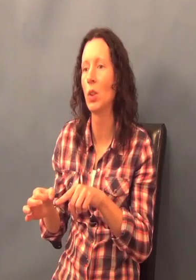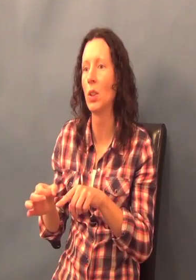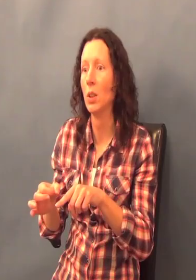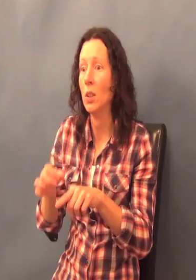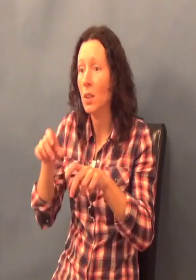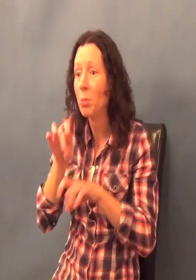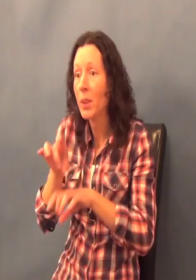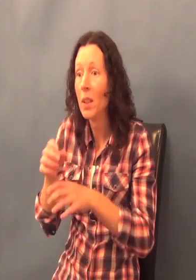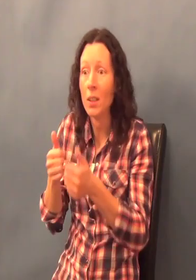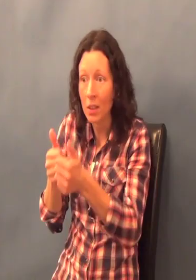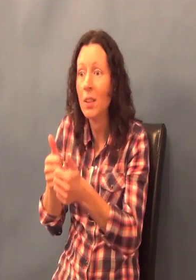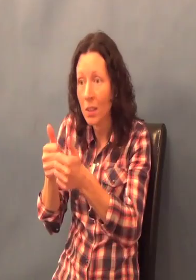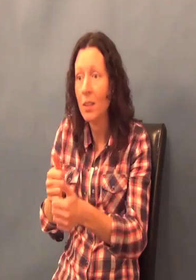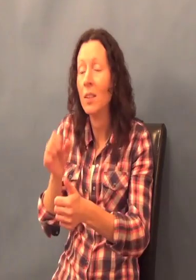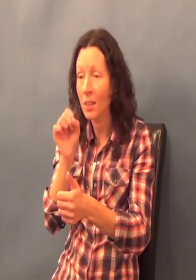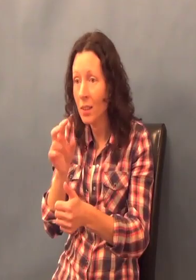Tak, biegną razem.